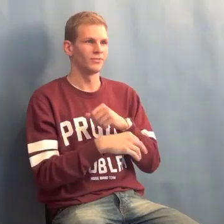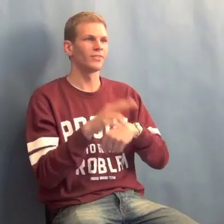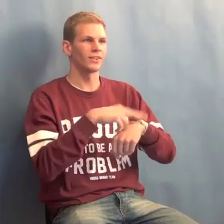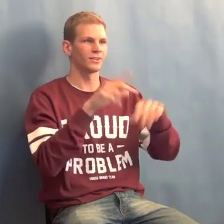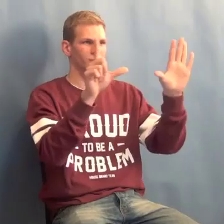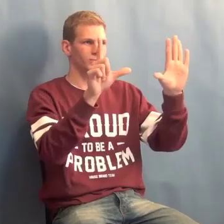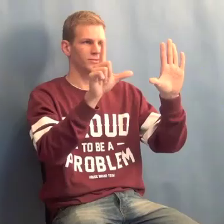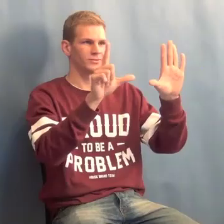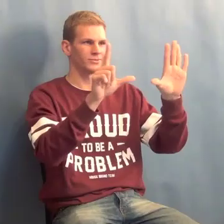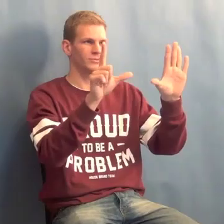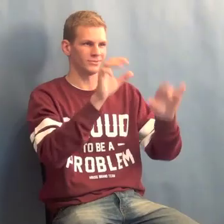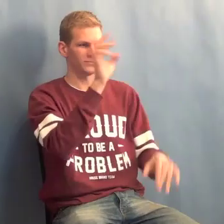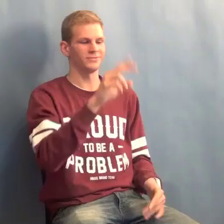Godzina siódma, tak?